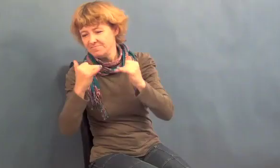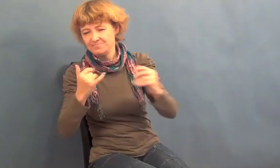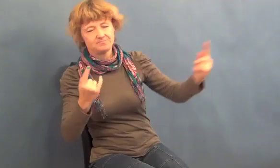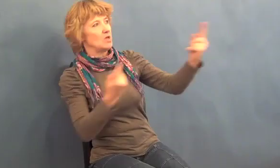Nadchodzi ten mężczyzna.